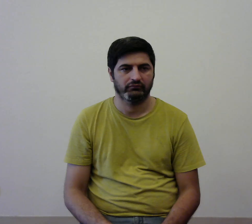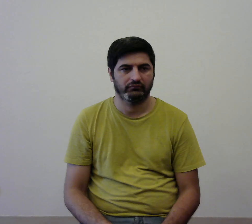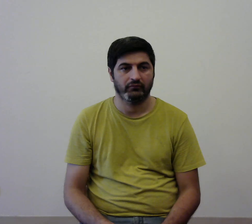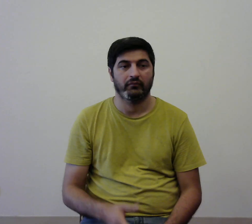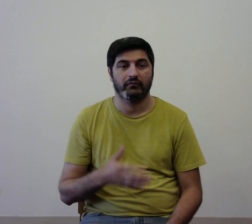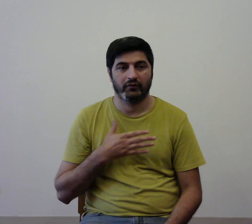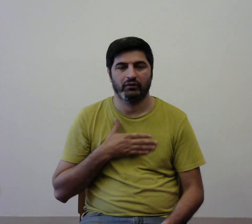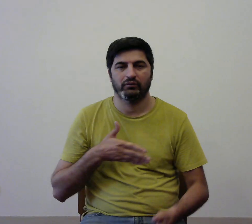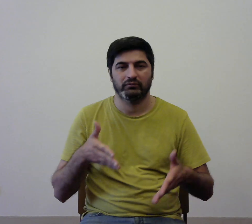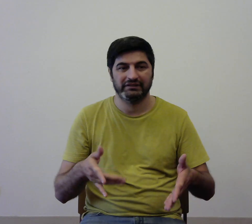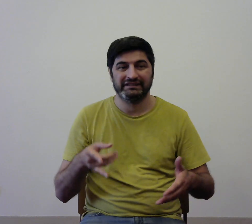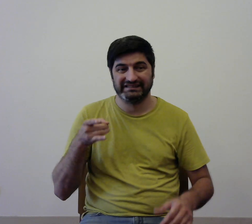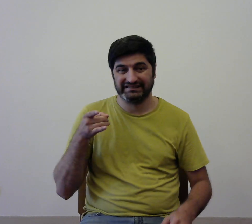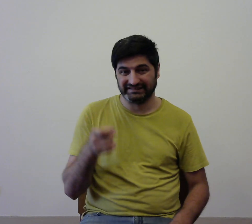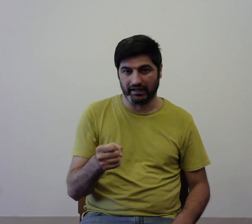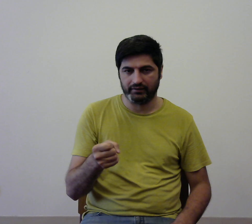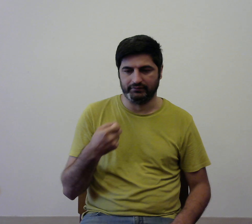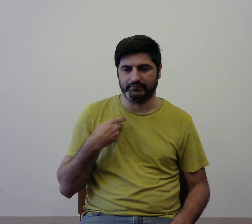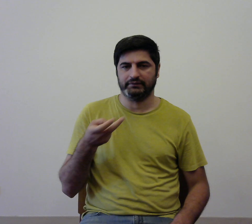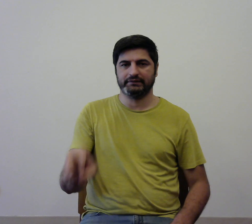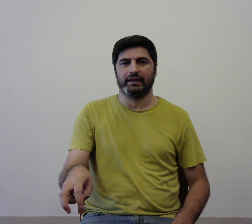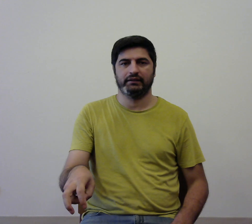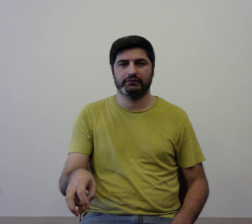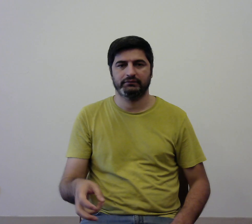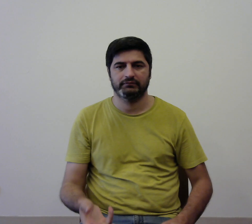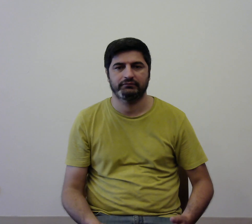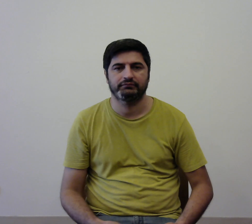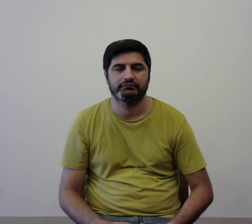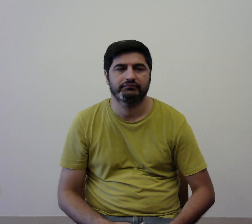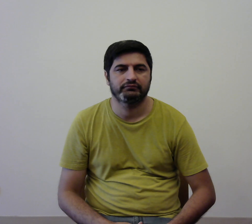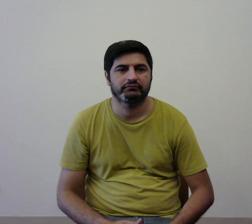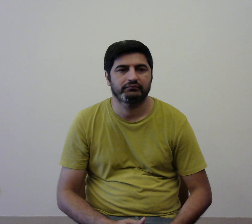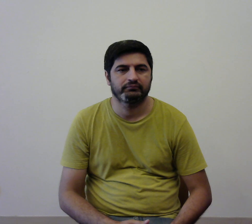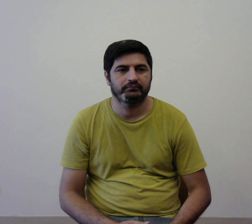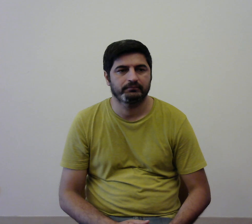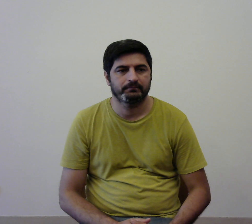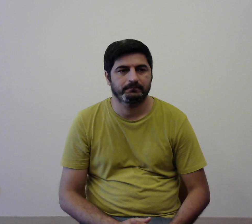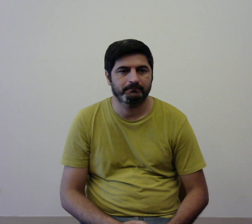Mən bura taksidə gəldim